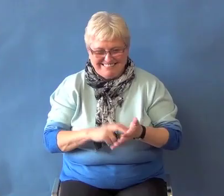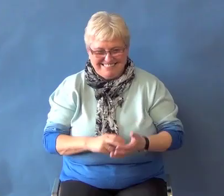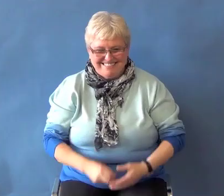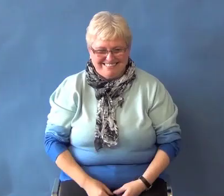Wstać.